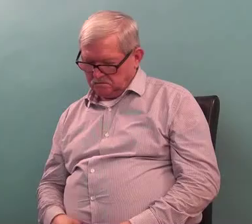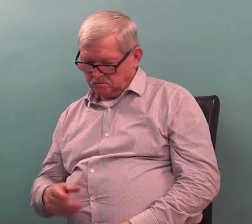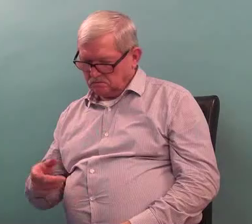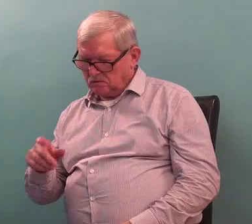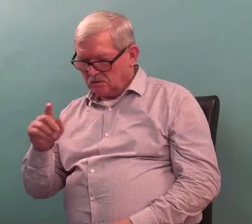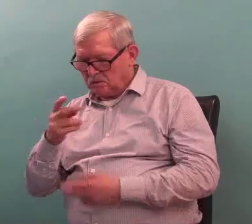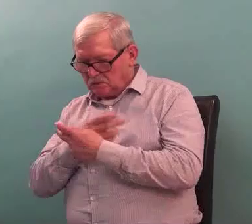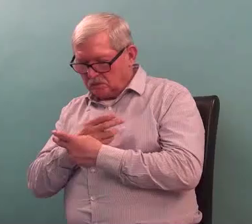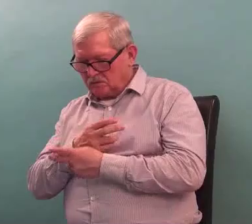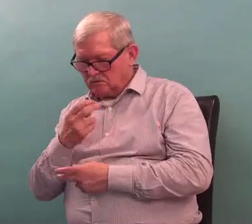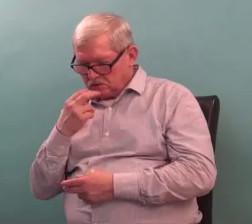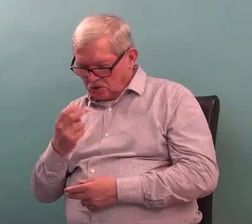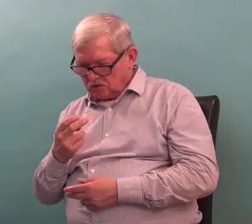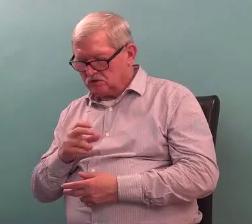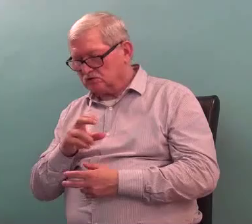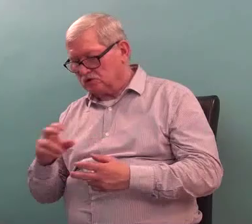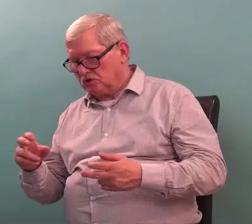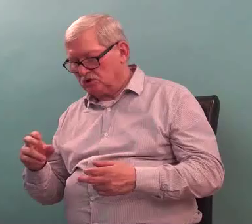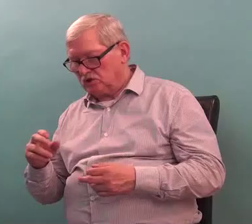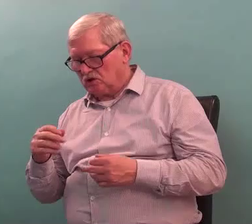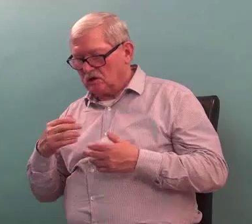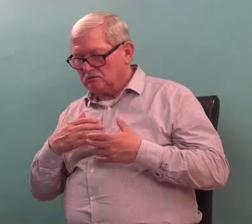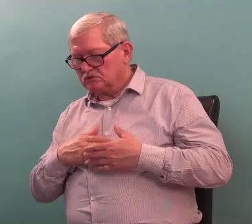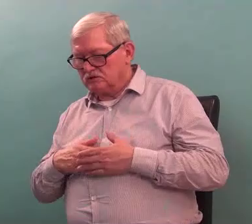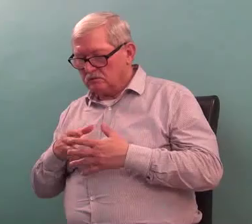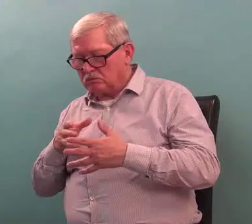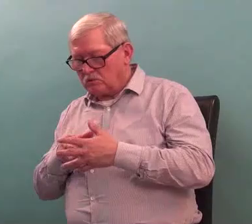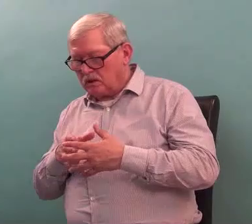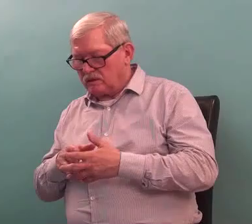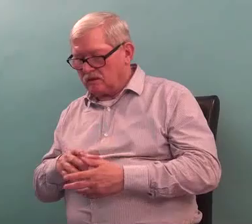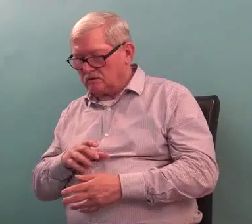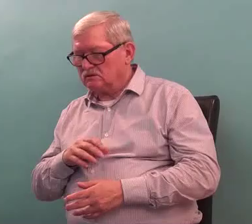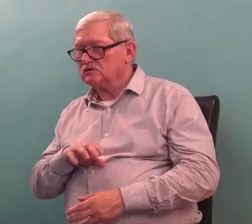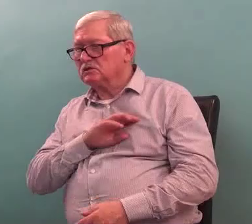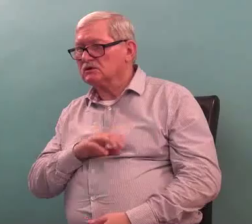Można umrzeć od porażenia prądem, czy od śmiercionośnego promieniowania?